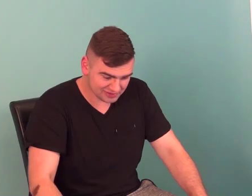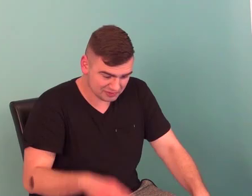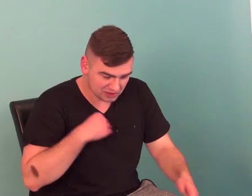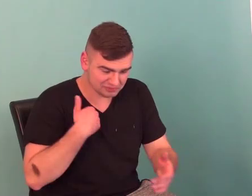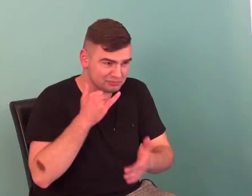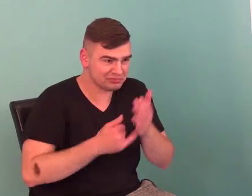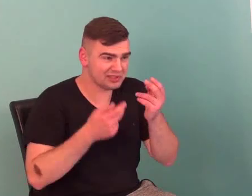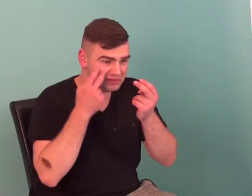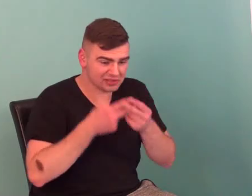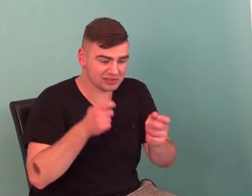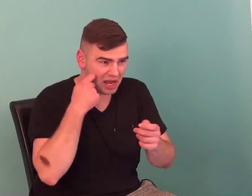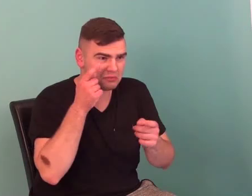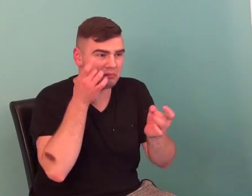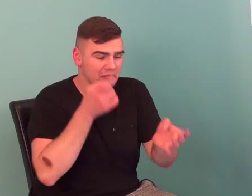Mogę odpuścić wizytę u dziadka, ale będzie płakał.